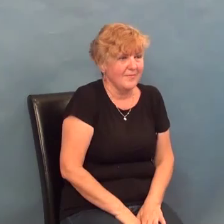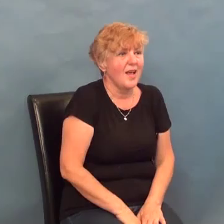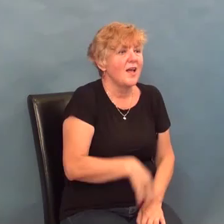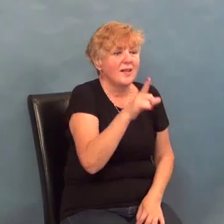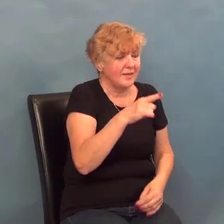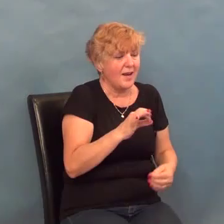Teraz ja odbieram rentę.